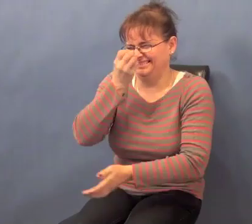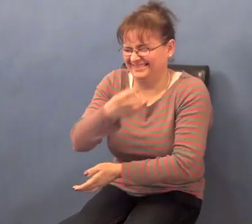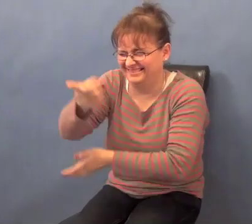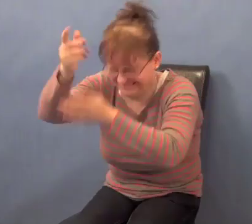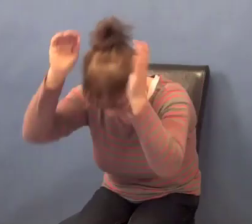Brzydko.